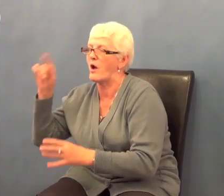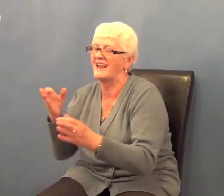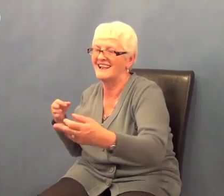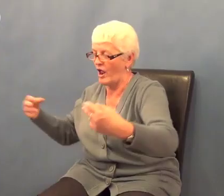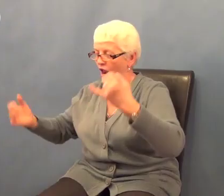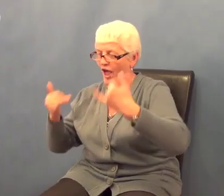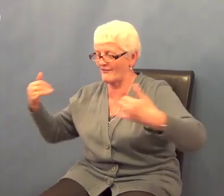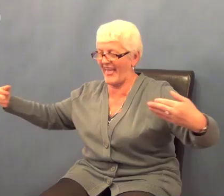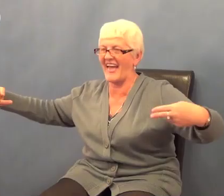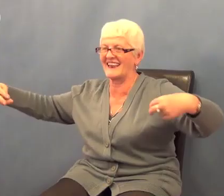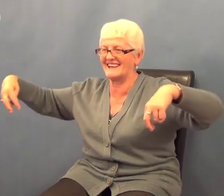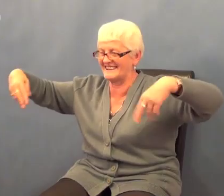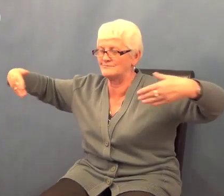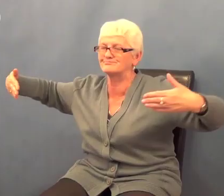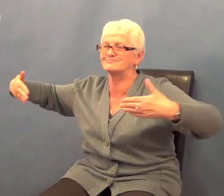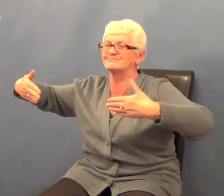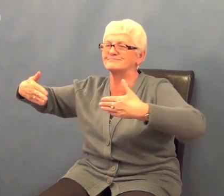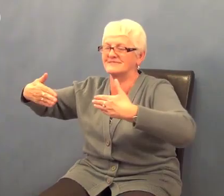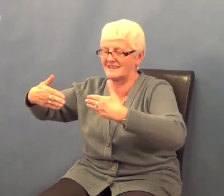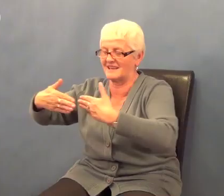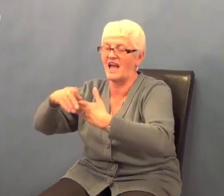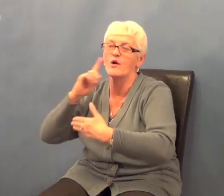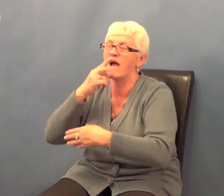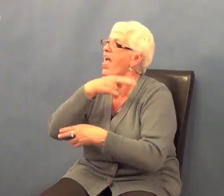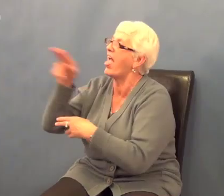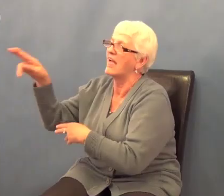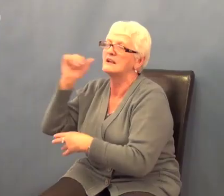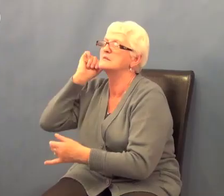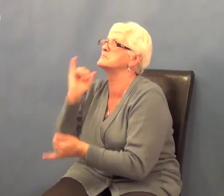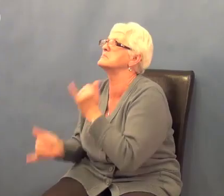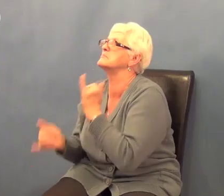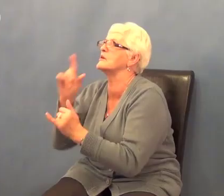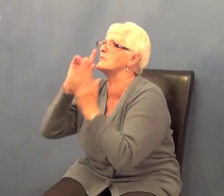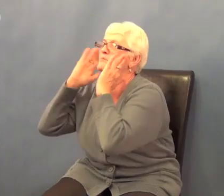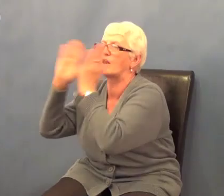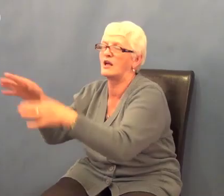Podczas mijania na rowerze chłopiec odwracał się na nią, a dziewczyna jeździła prosto przed siebie nie rozglądając się.